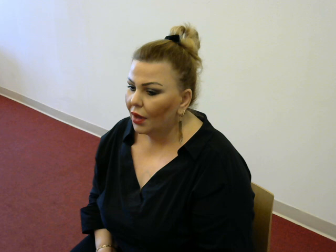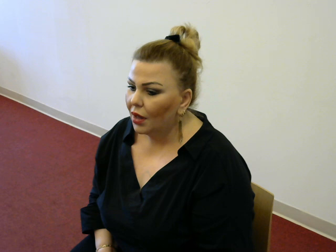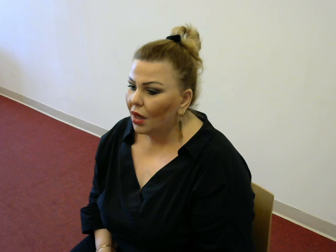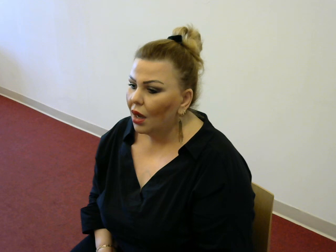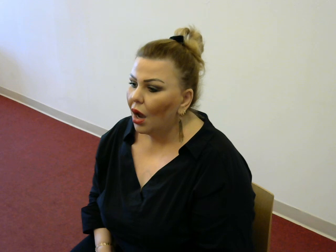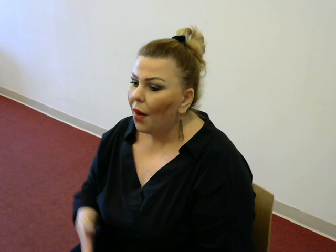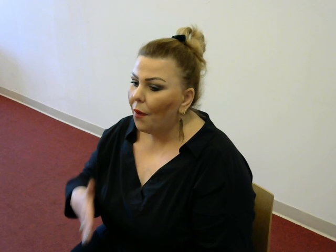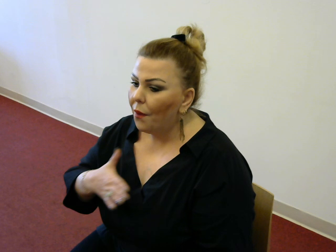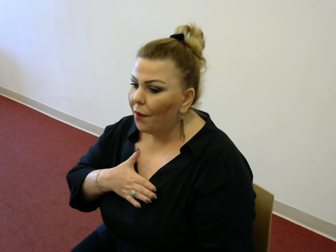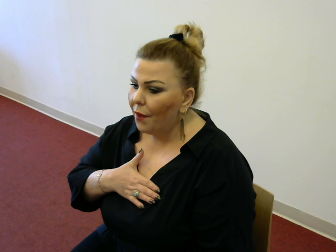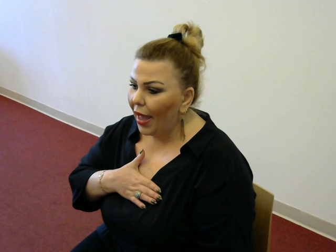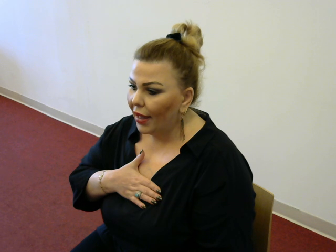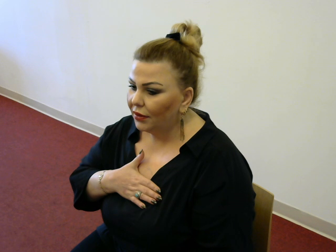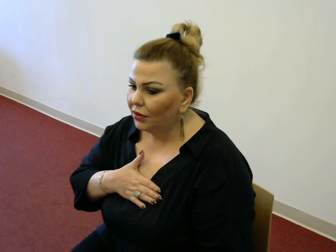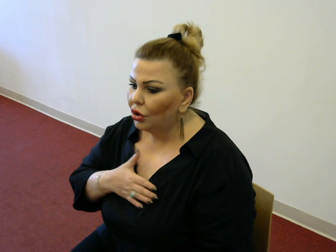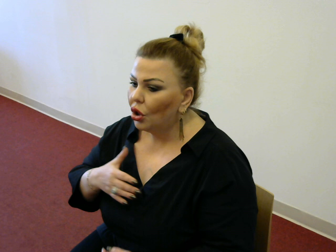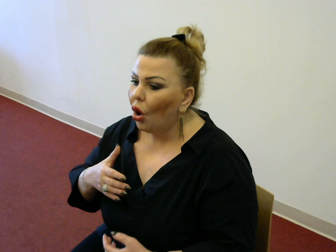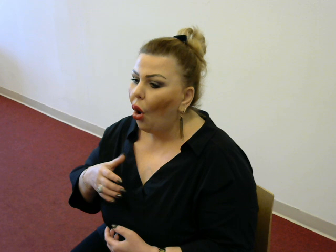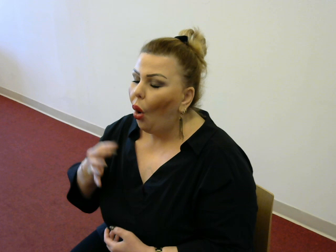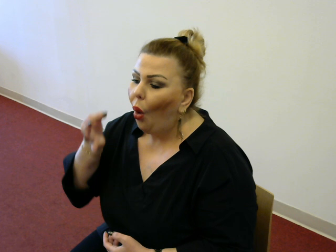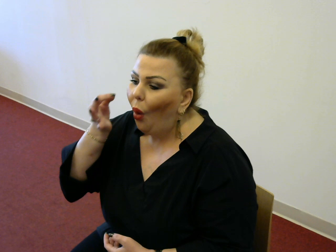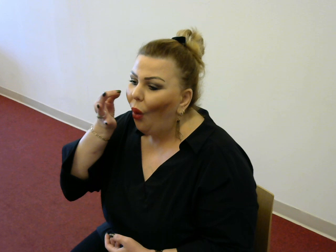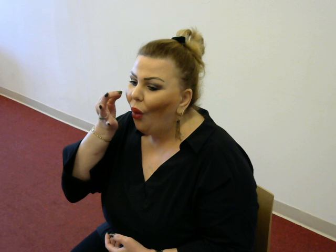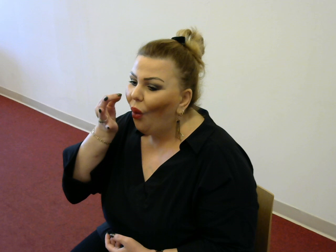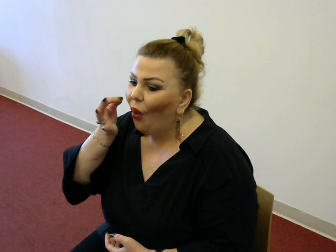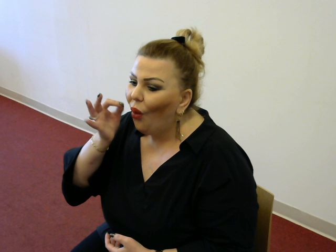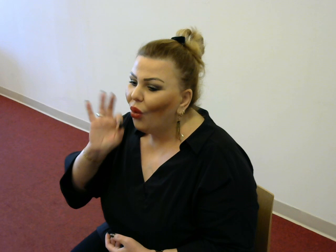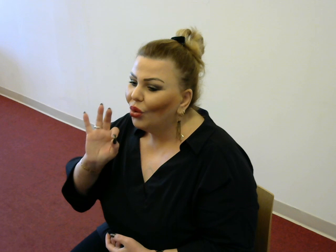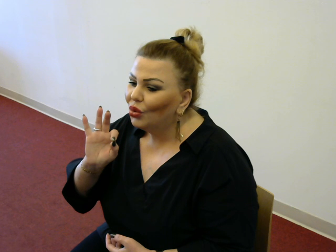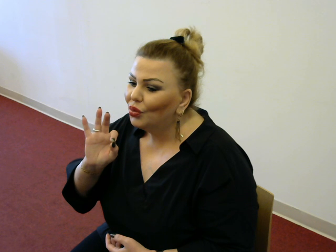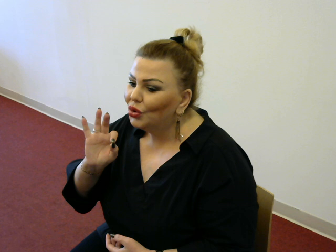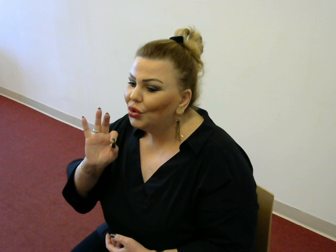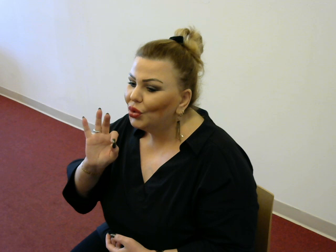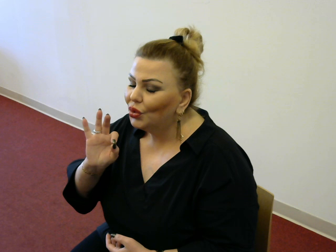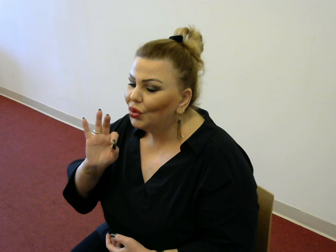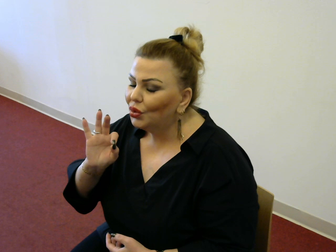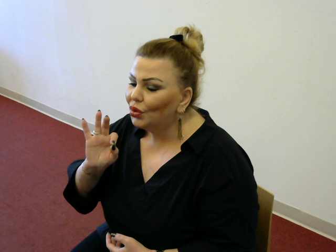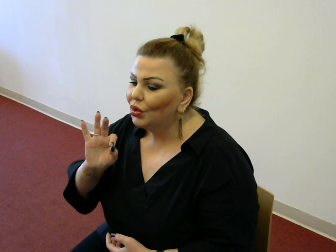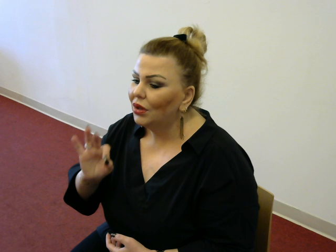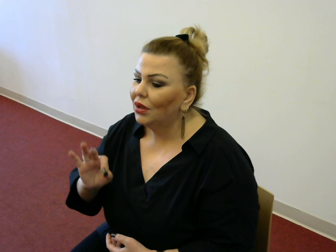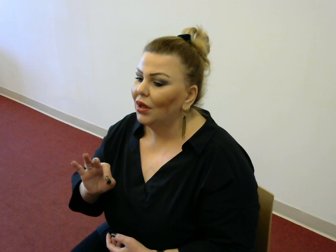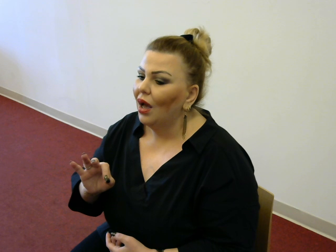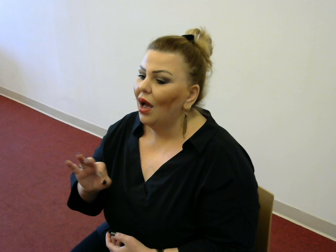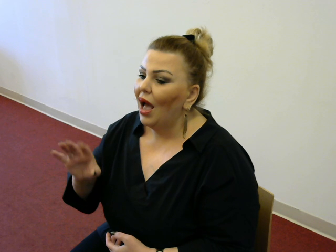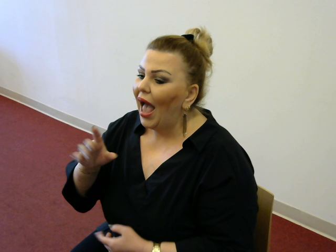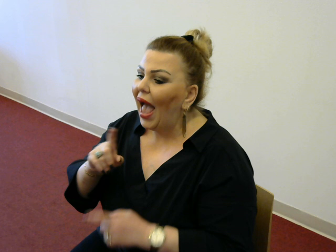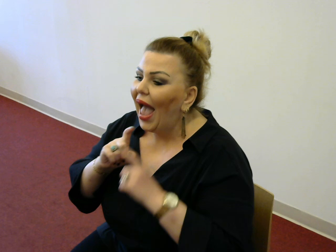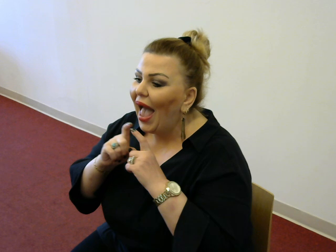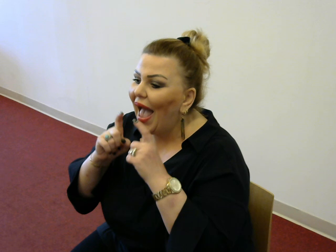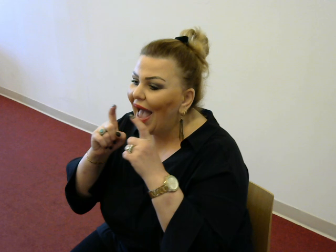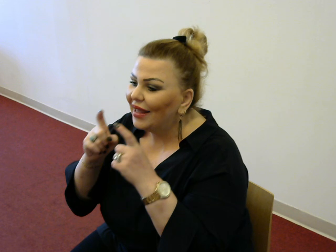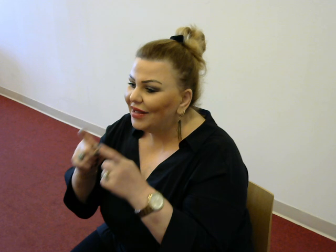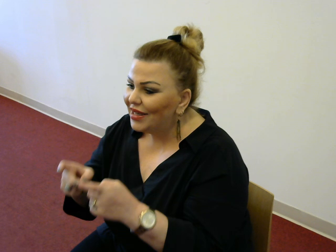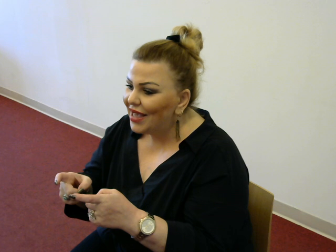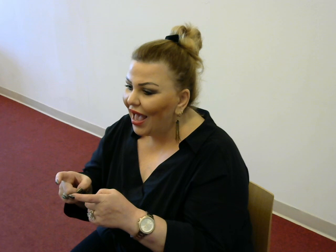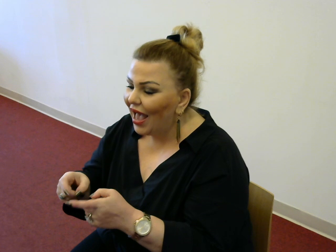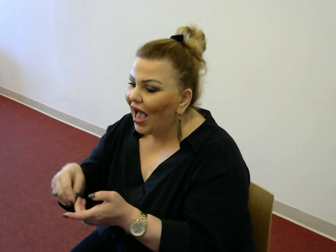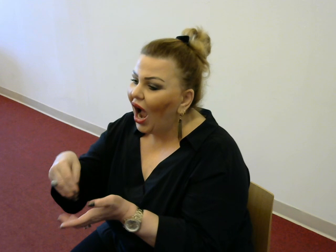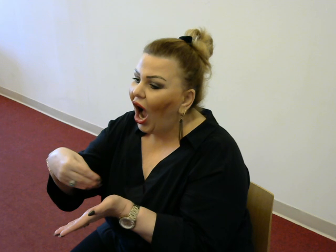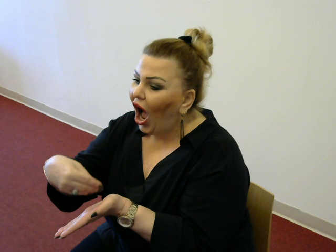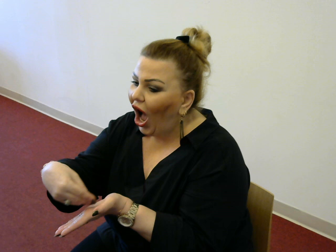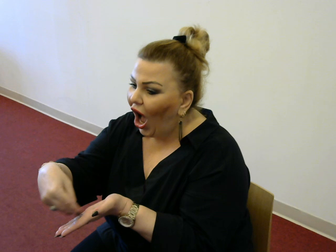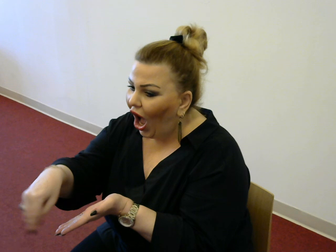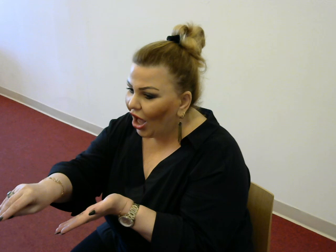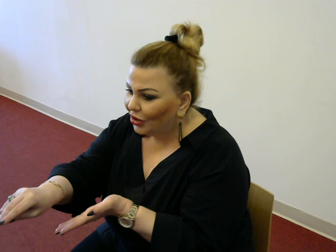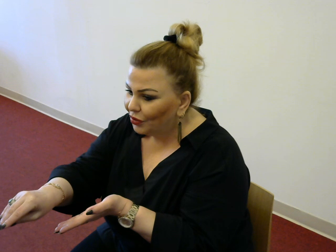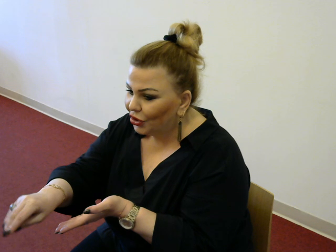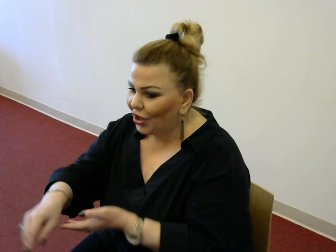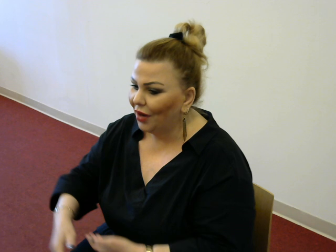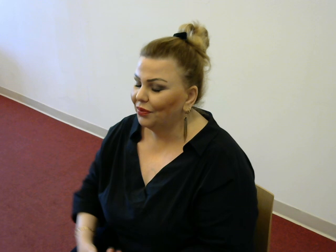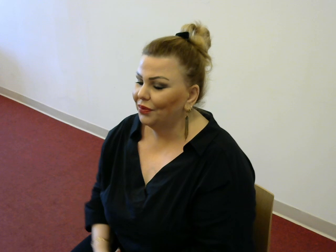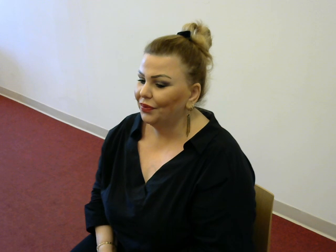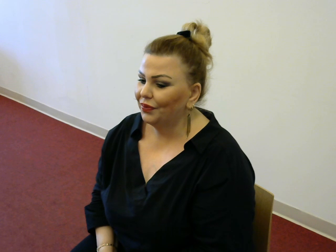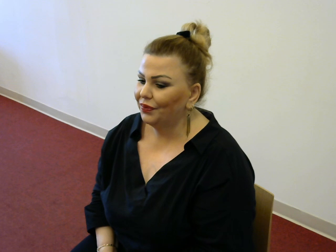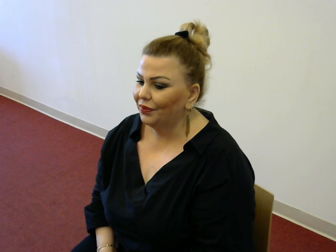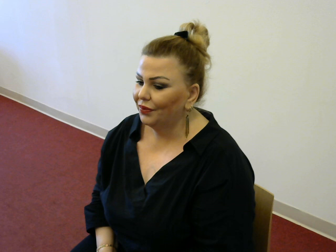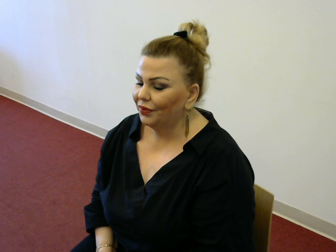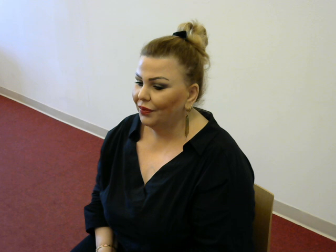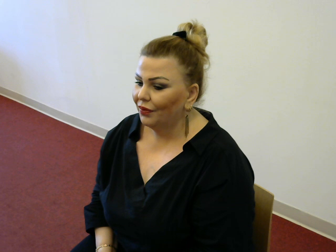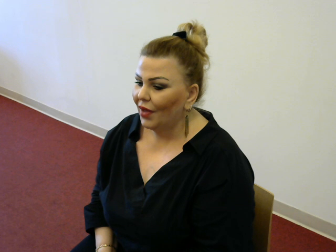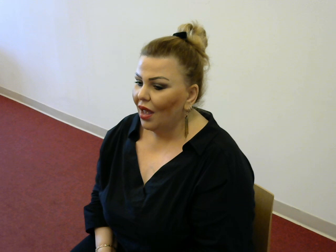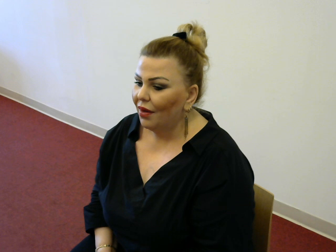Mən oğlum üçün hədiyyə almışam